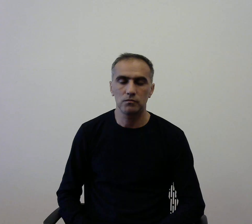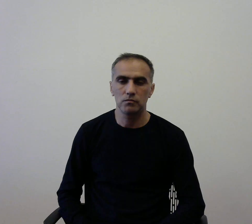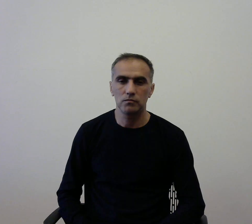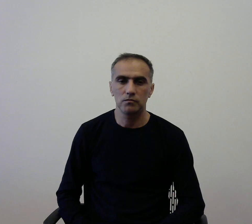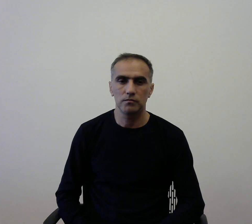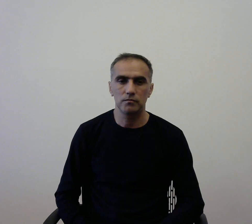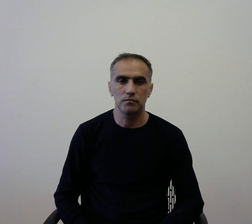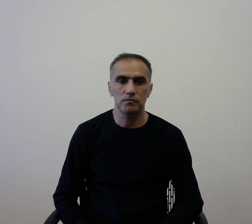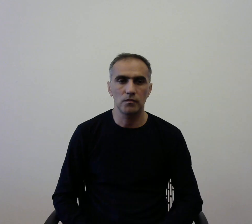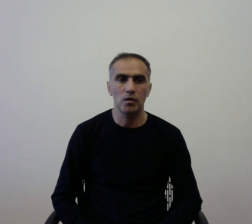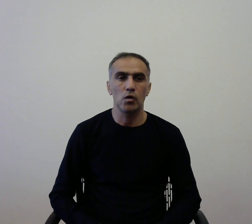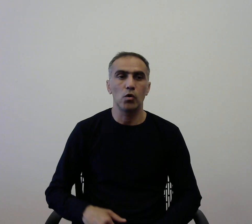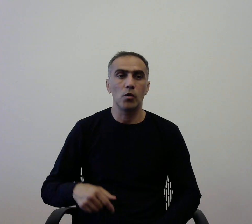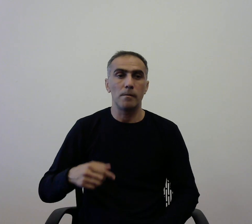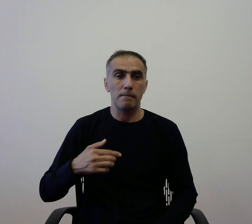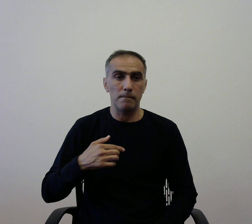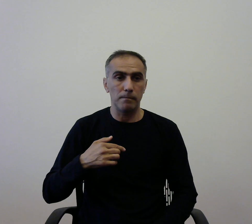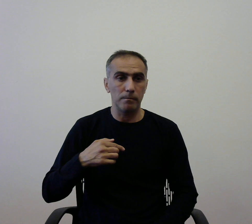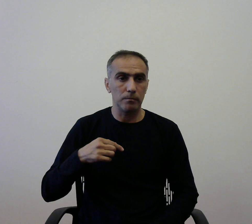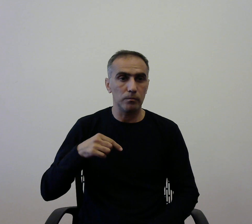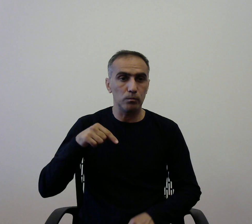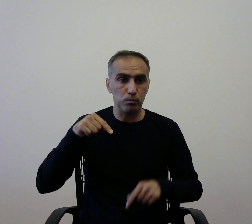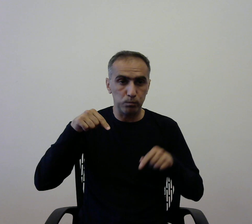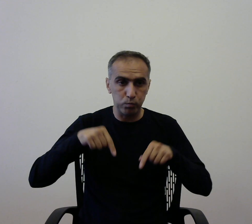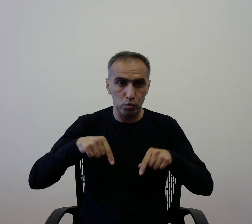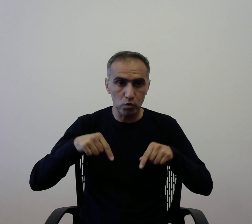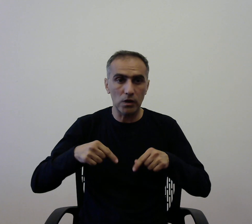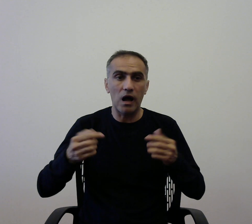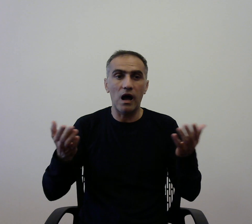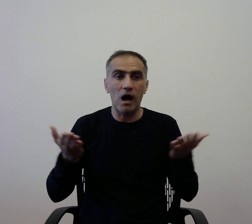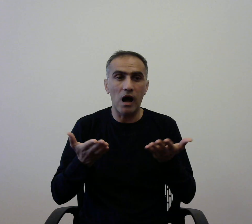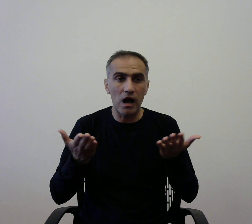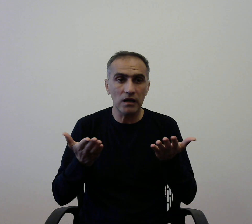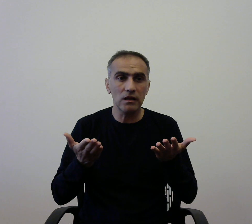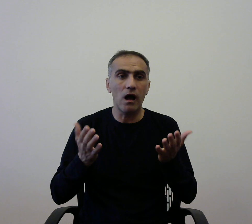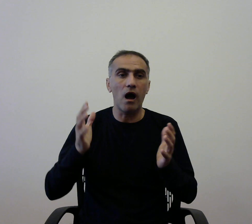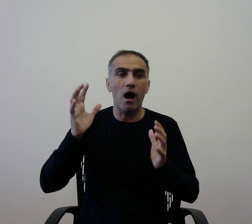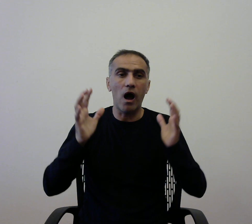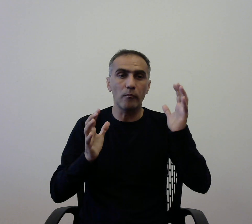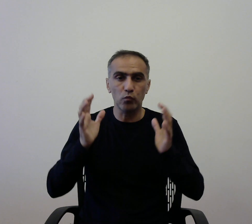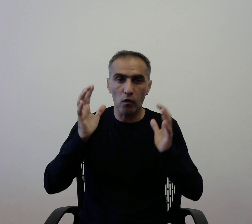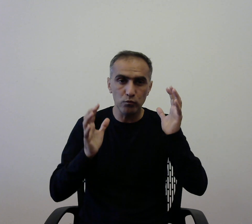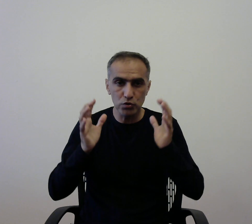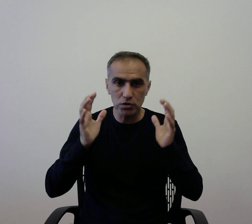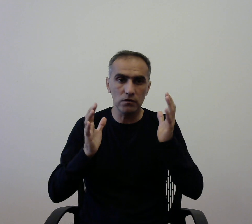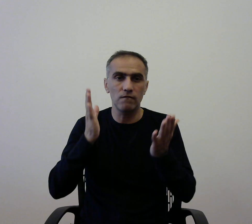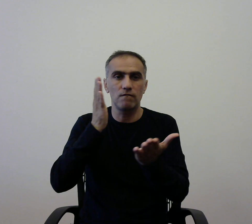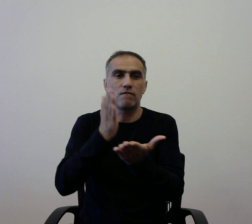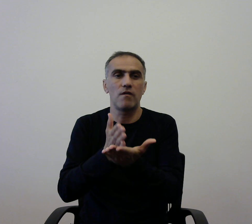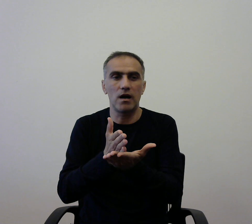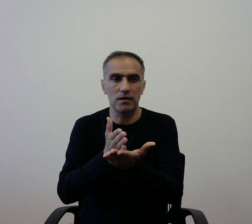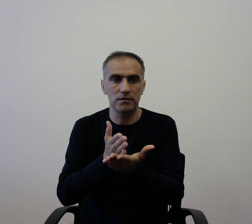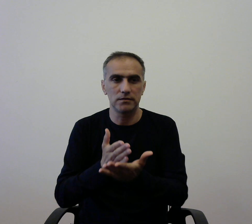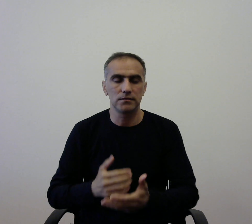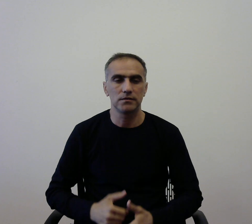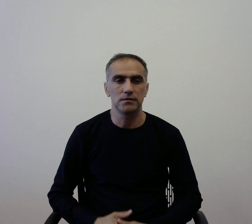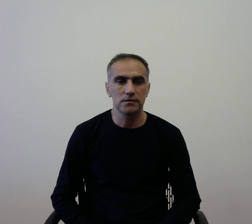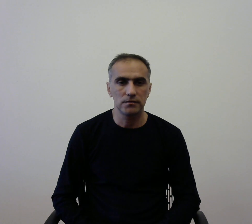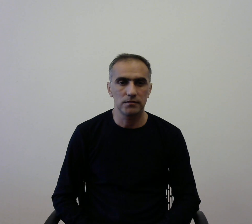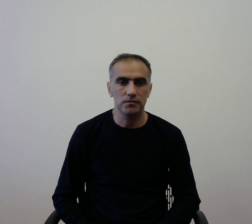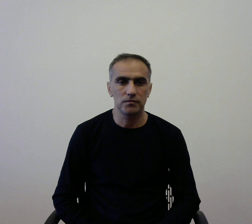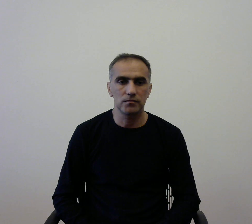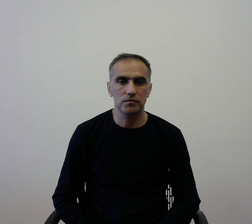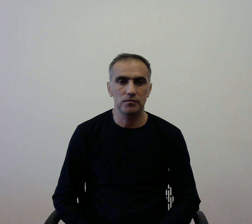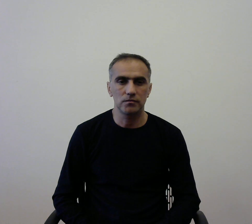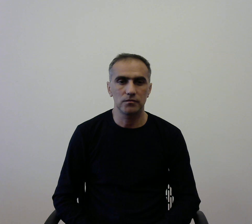Burda harda avtobus var?